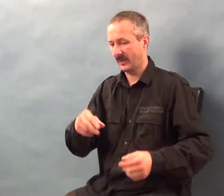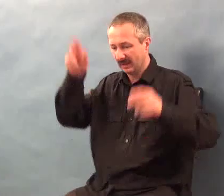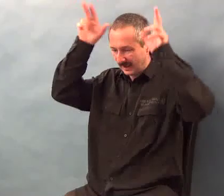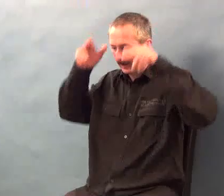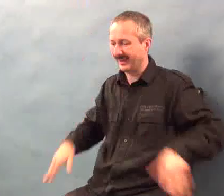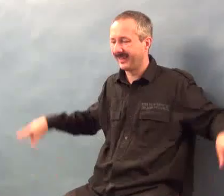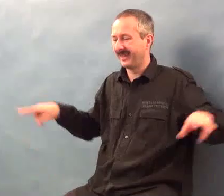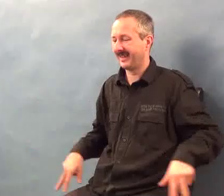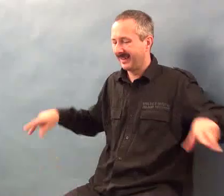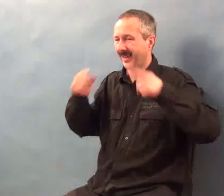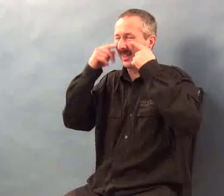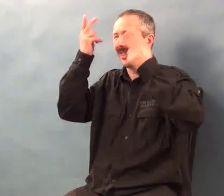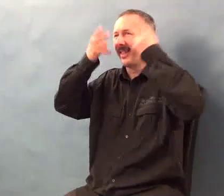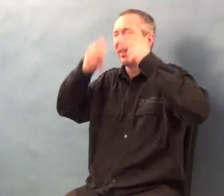Zając skacze beztrosko, ma zamknięte oczy.